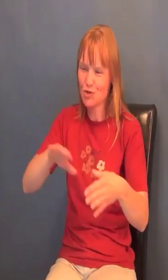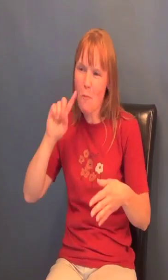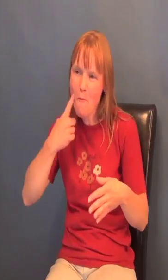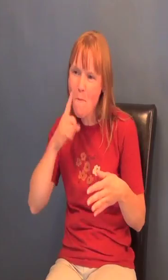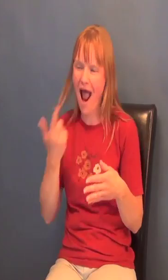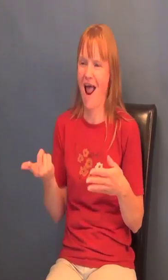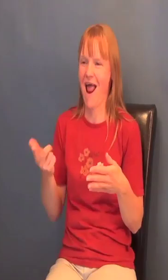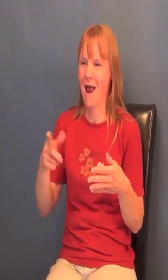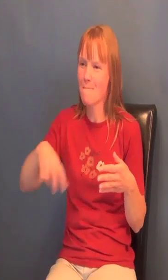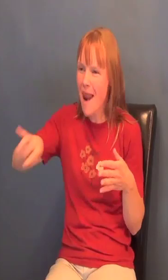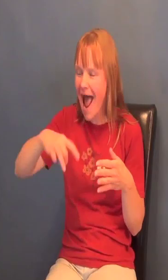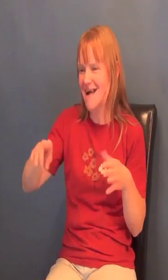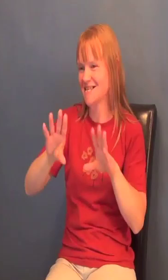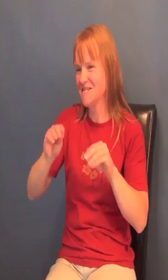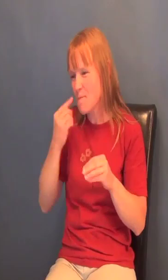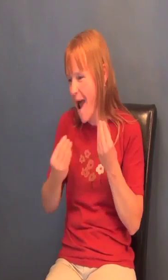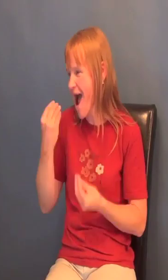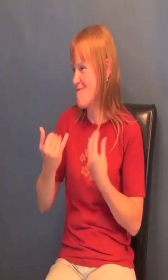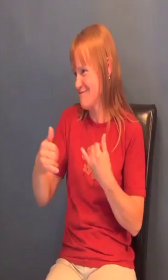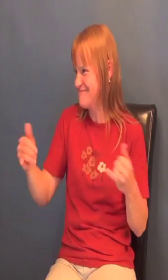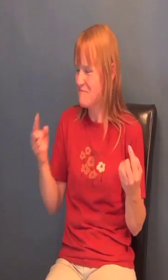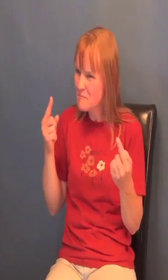Dzieci pobawiłyby się na placu zabaw.